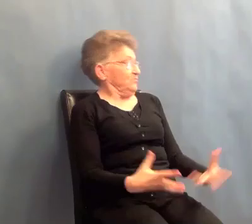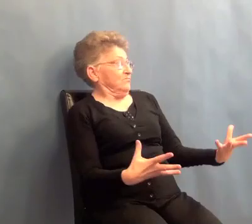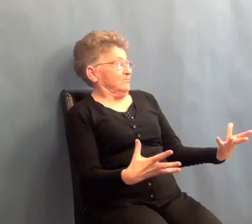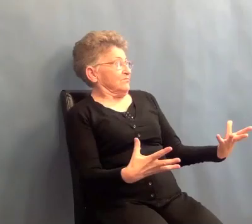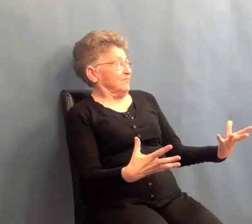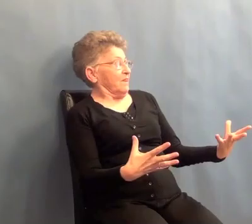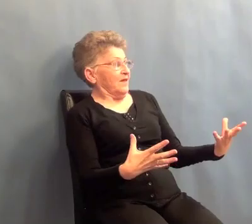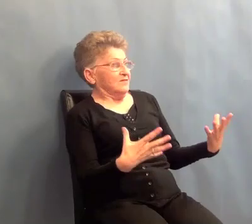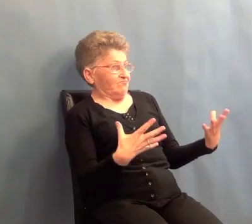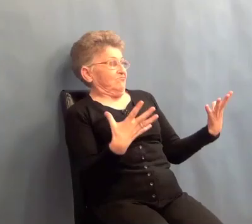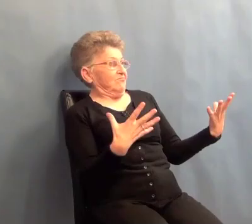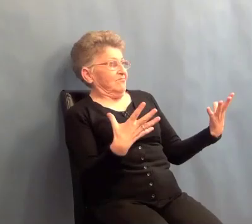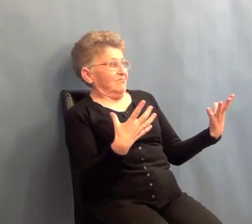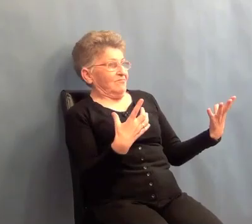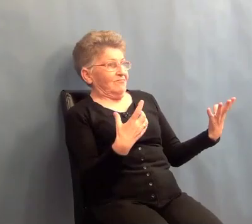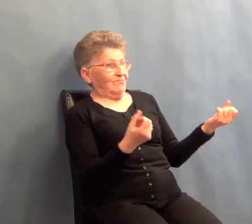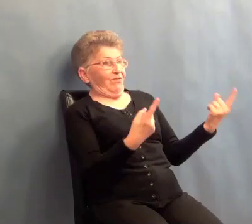Przestraszył się.